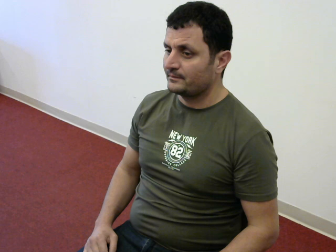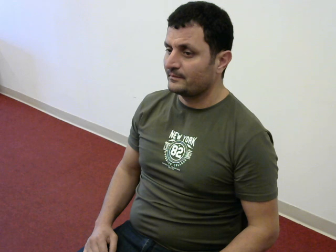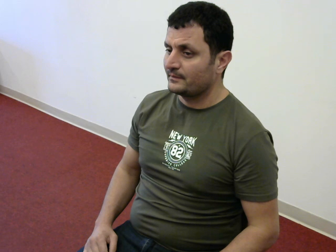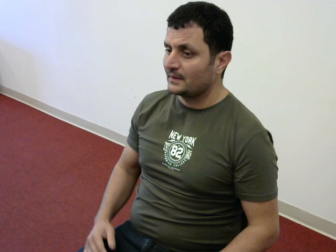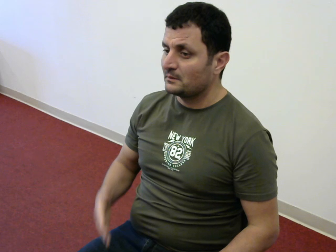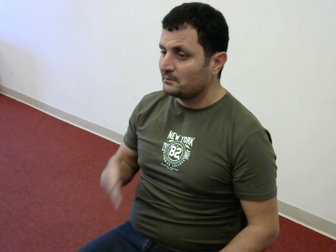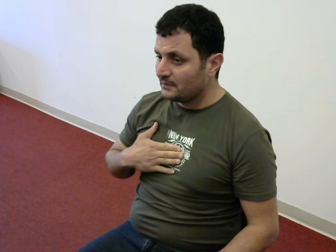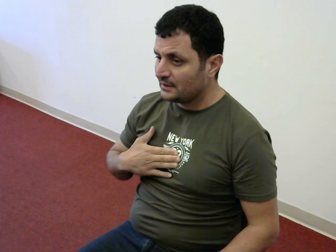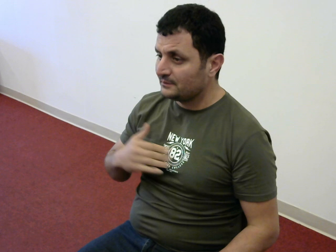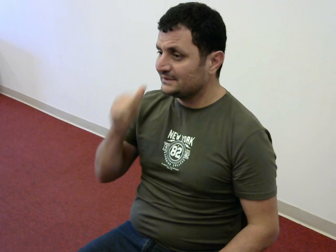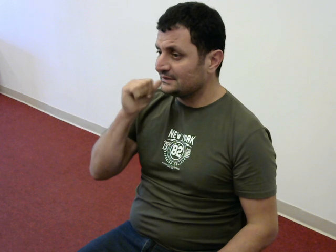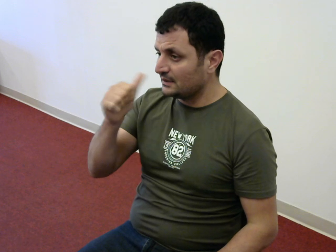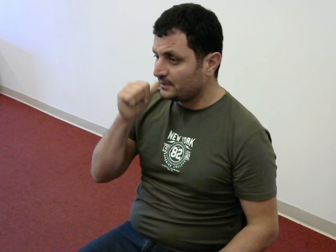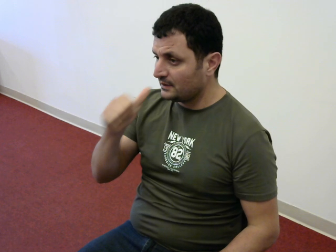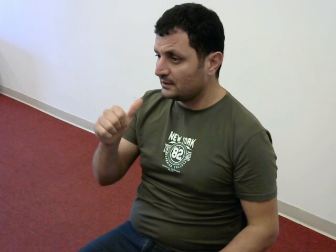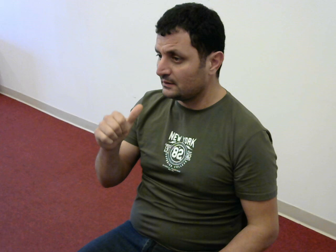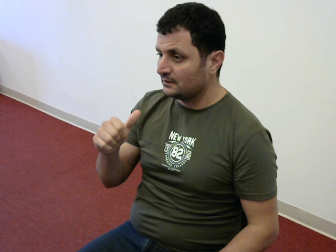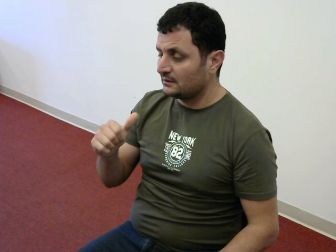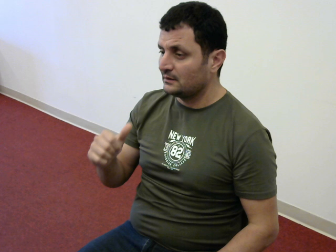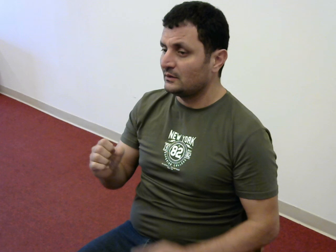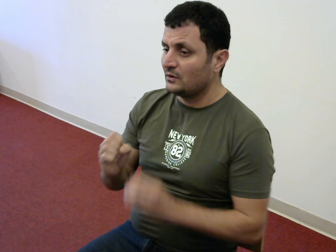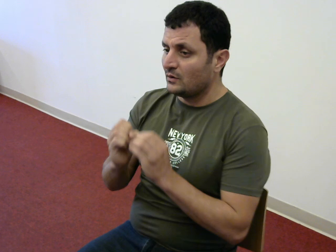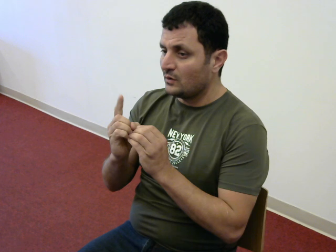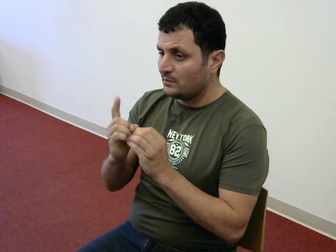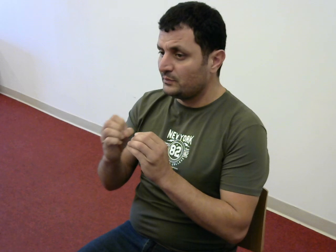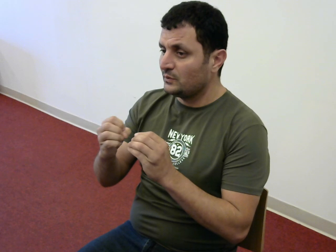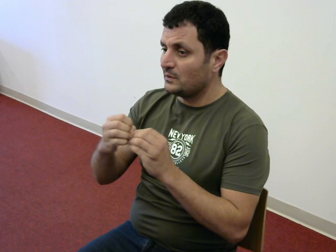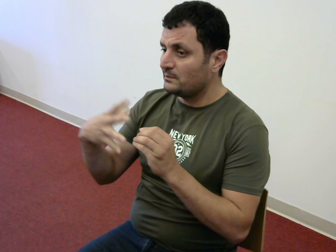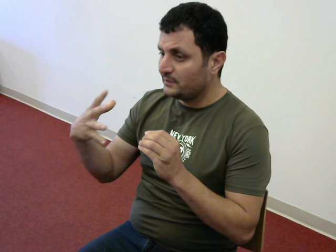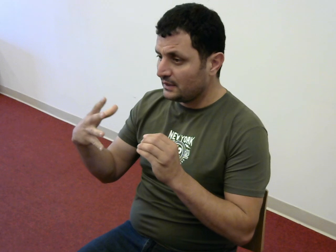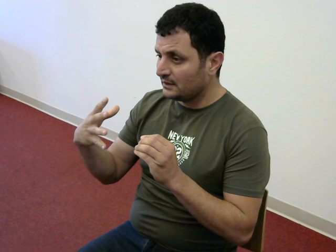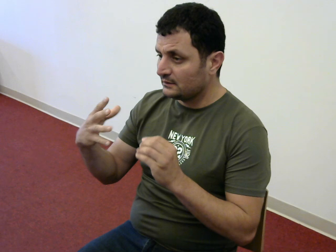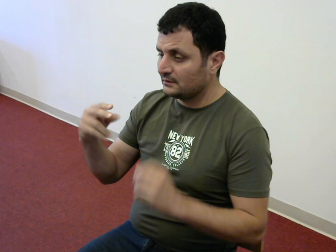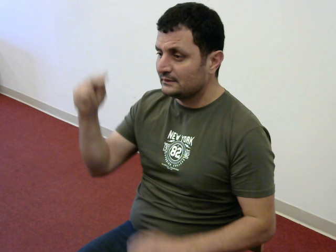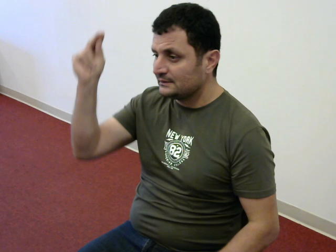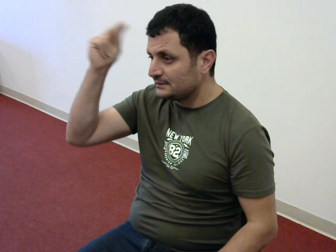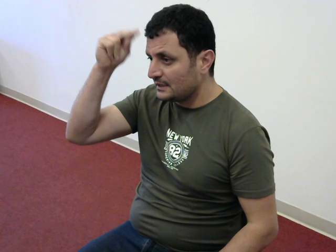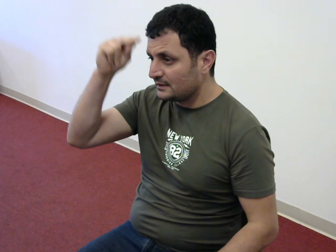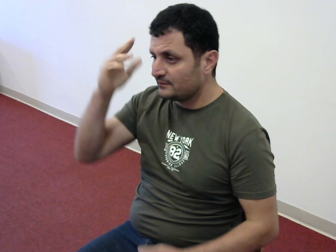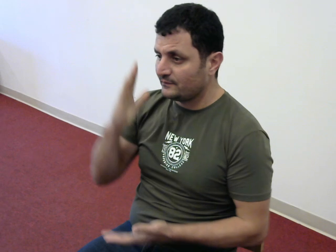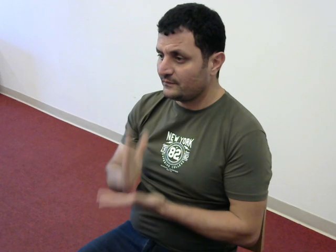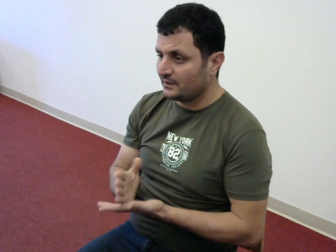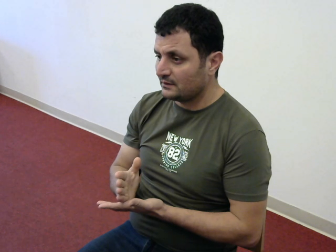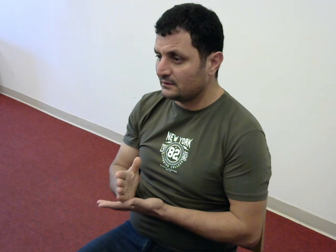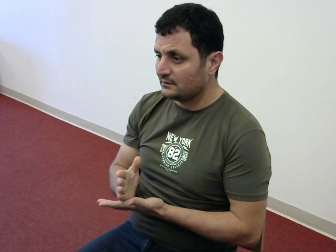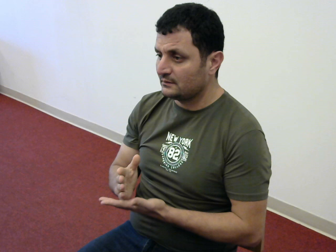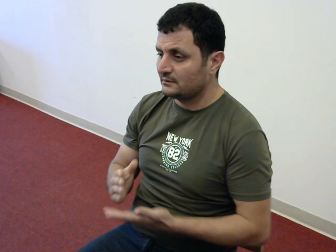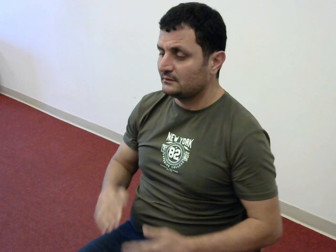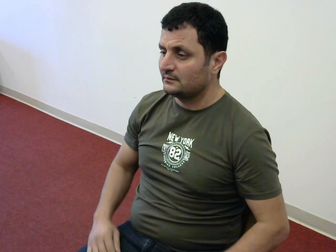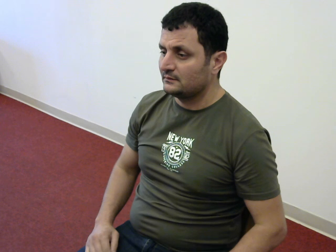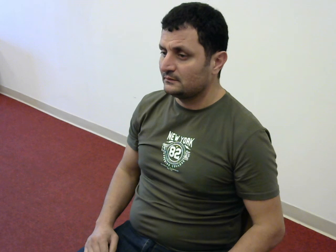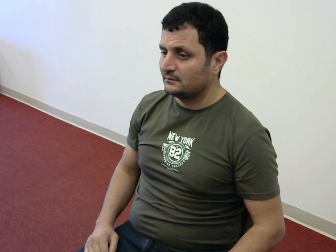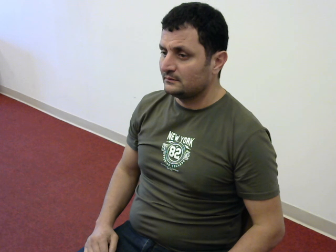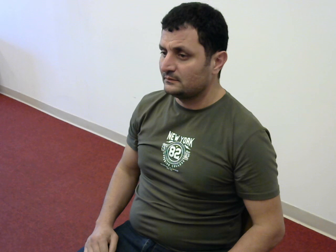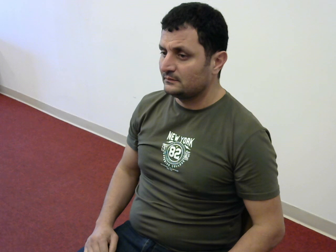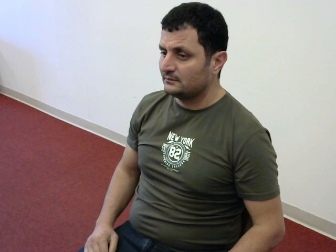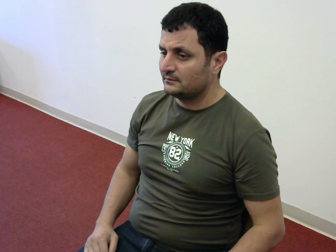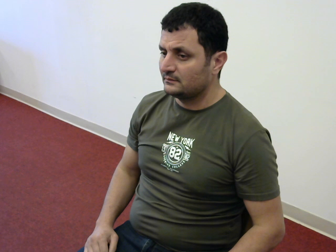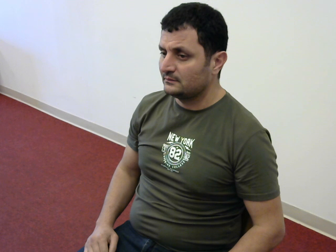Mənim sabah 11:15-də dərsim var